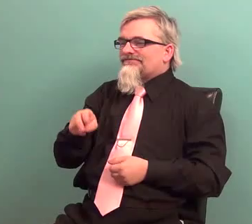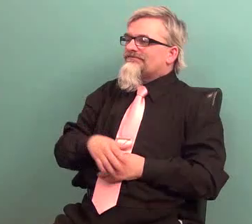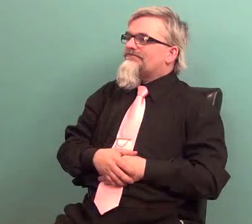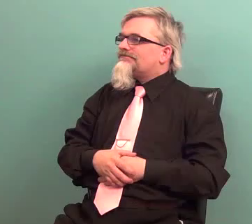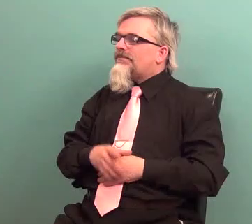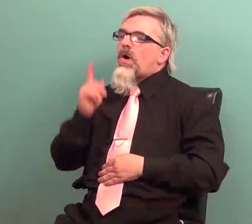Udaje, że nie wie, o co chodzi.